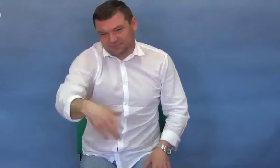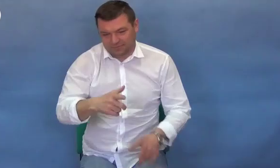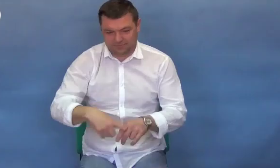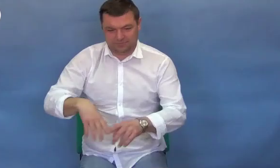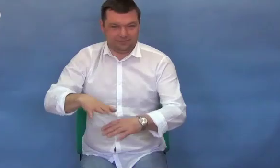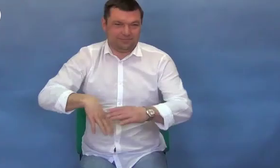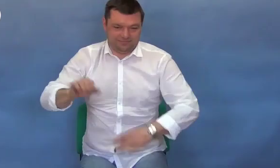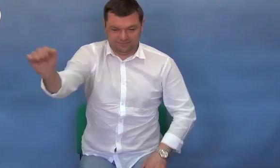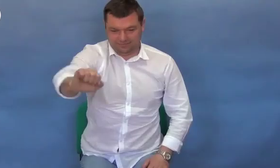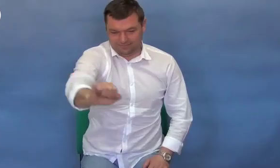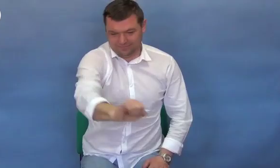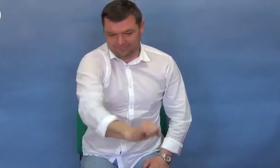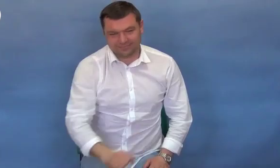Konie myje się ręcznie.